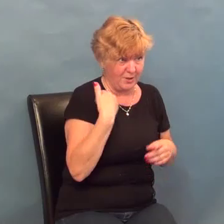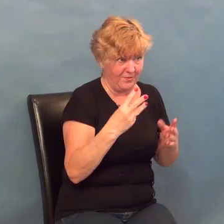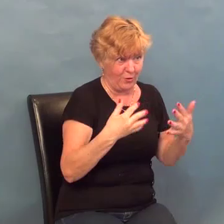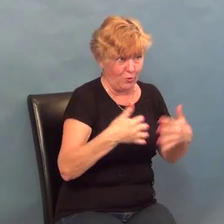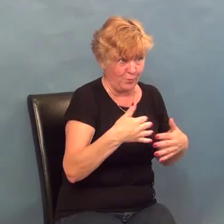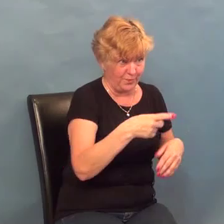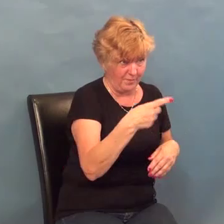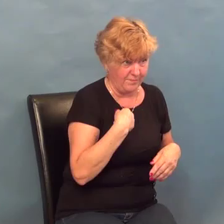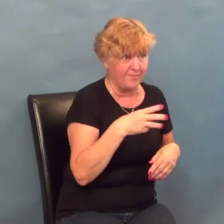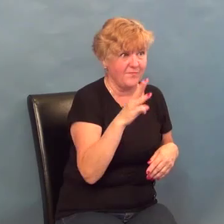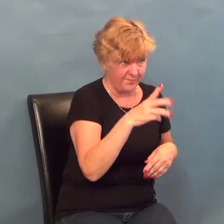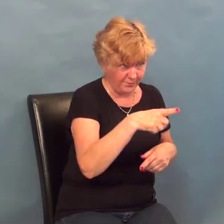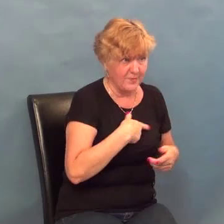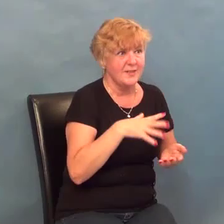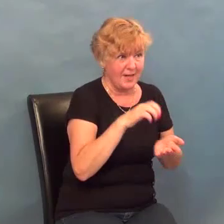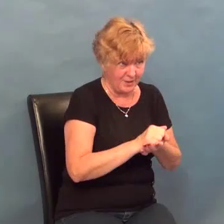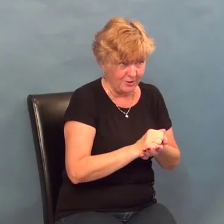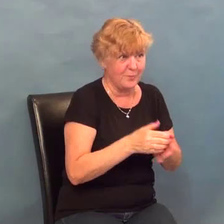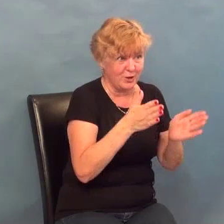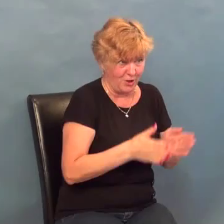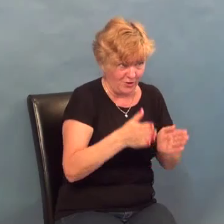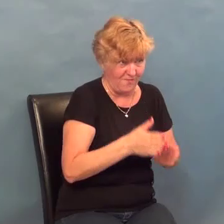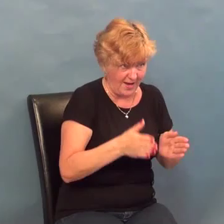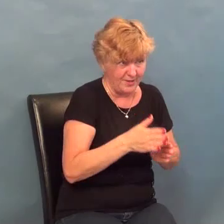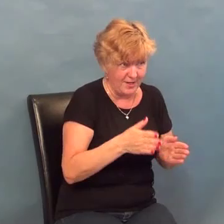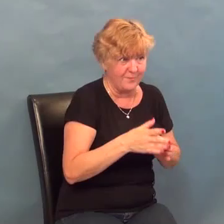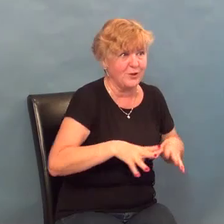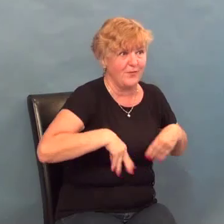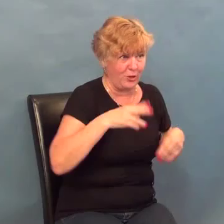Ty i ja we wtorek razem byłyśmy zajęte przygotowaniem święta Głuchych.